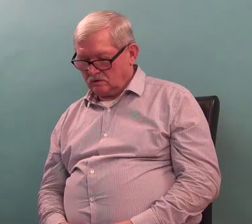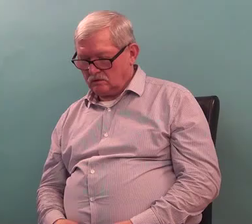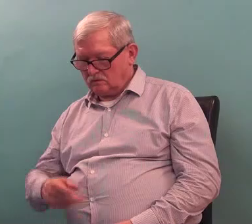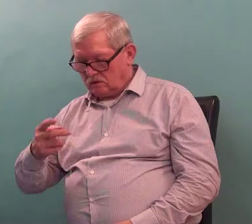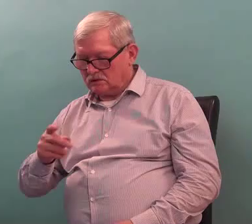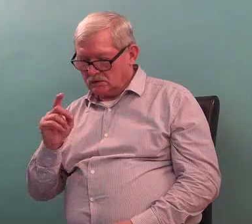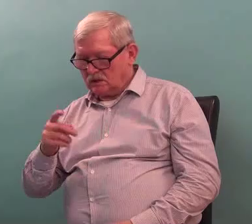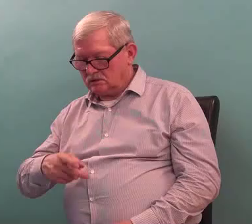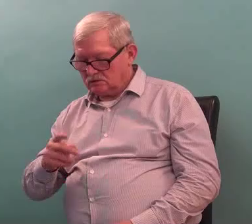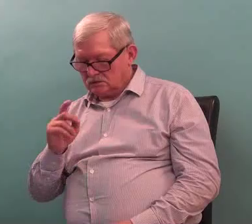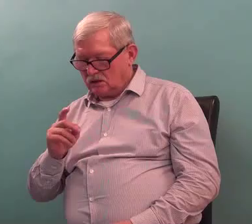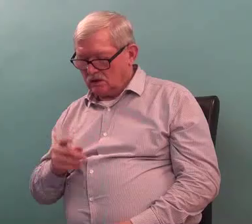Te cztery ostatnie to zakazy.